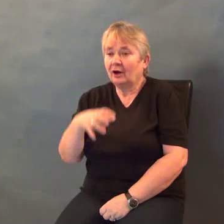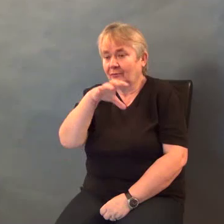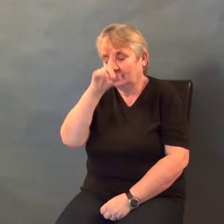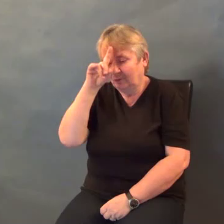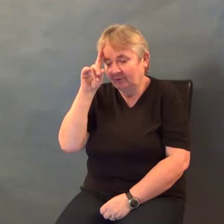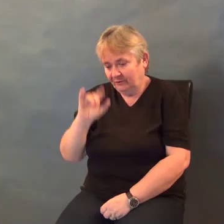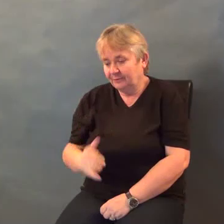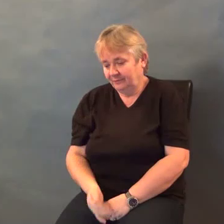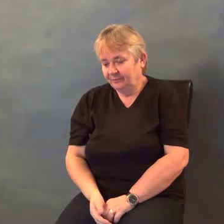Tak, tylko dla ludzi.